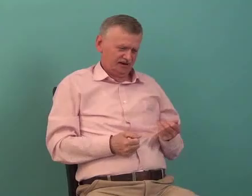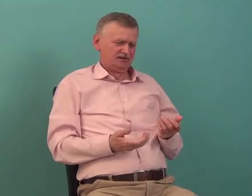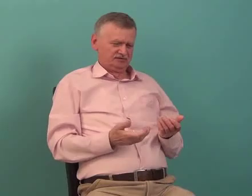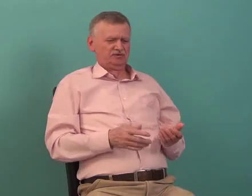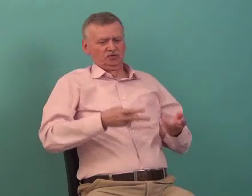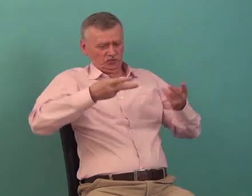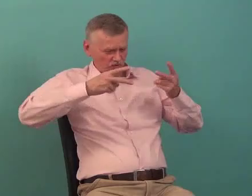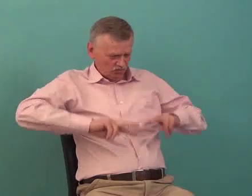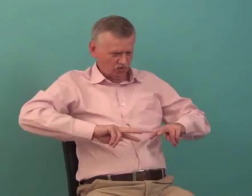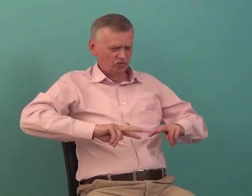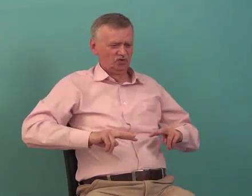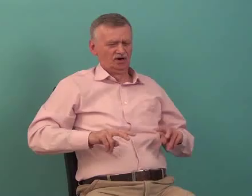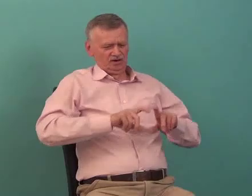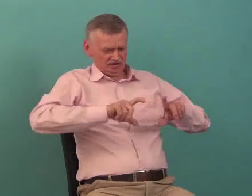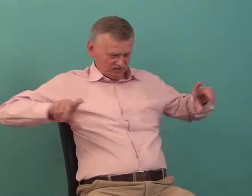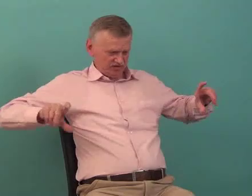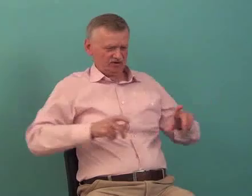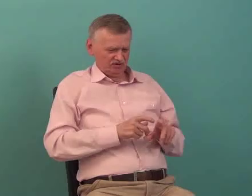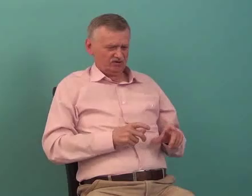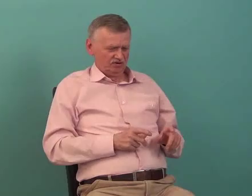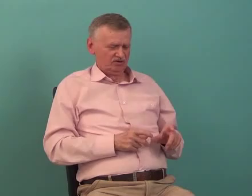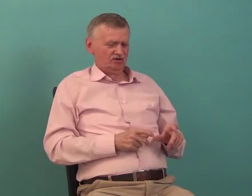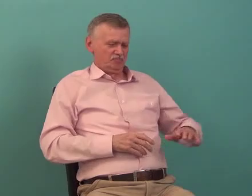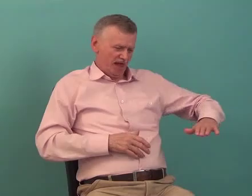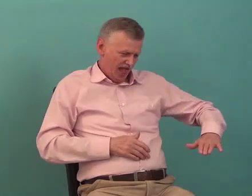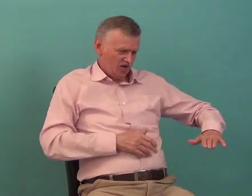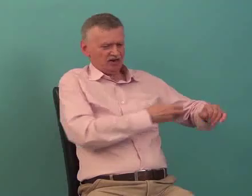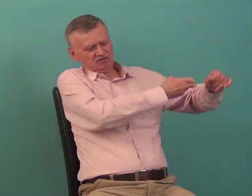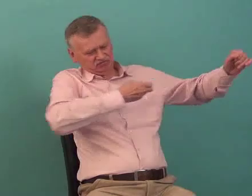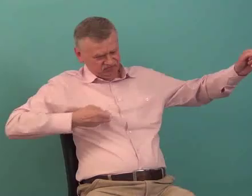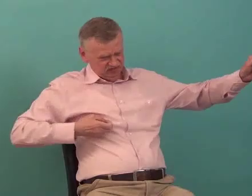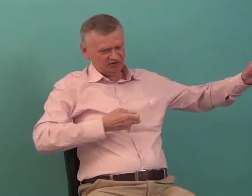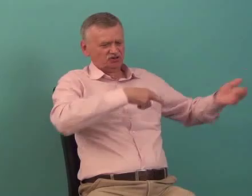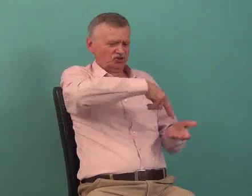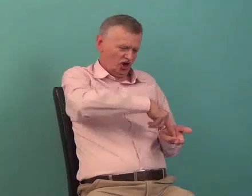Na drugim obrazku mała Myszka strzela z łuku, stoi.